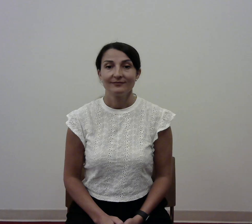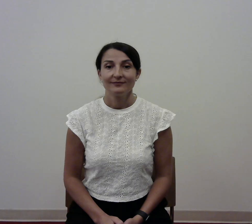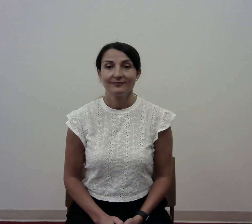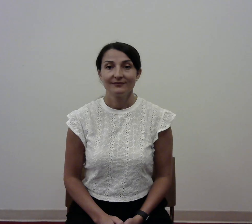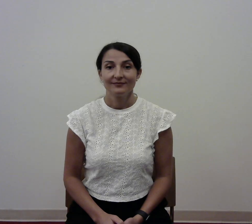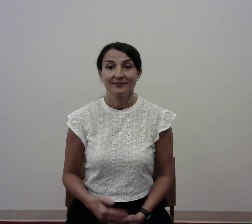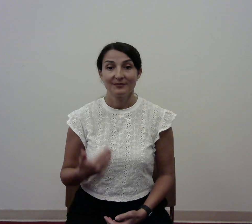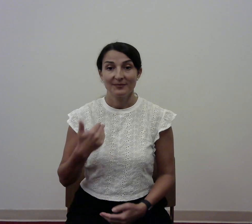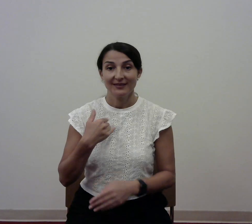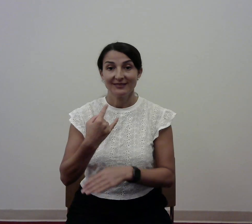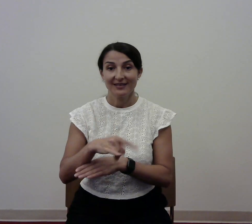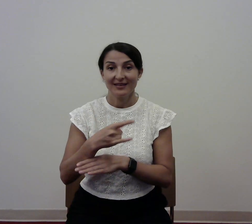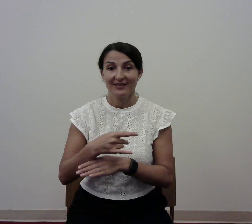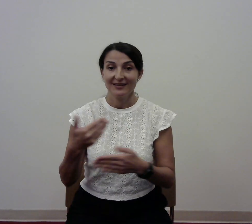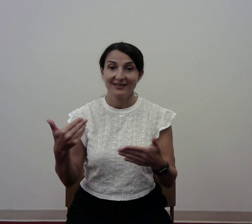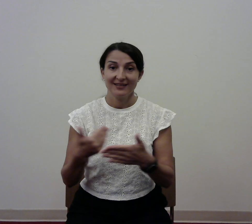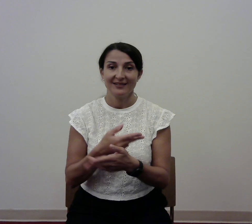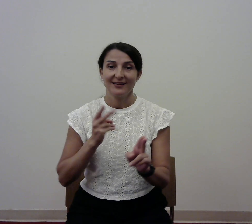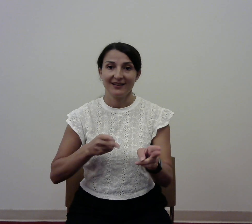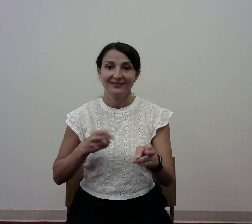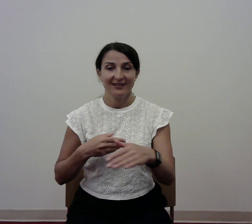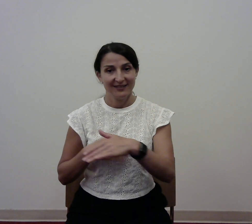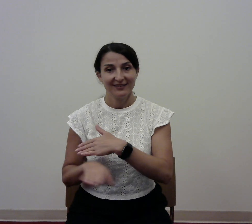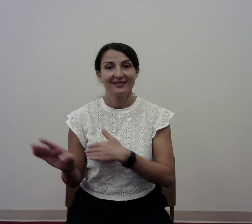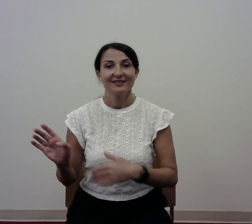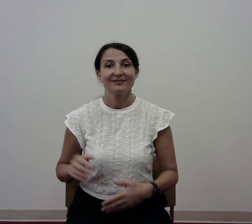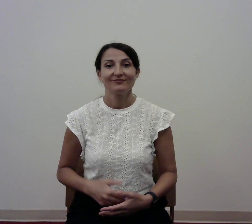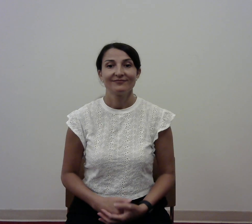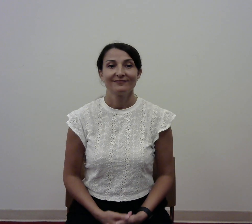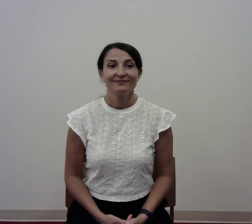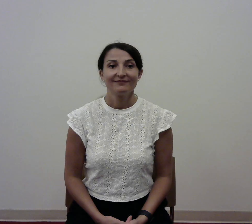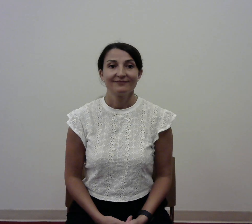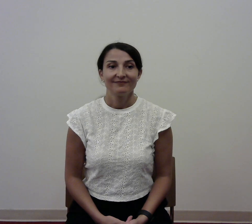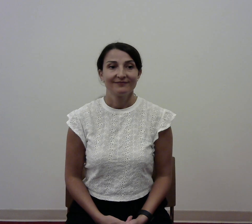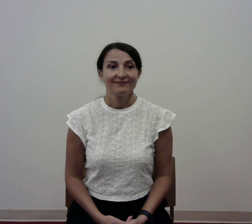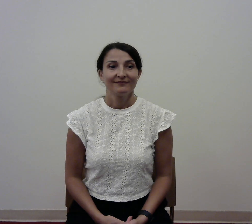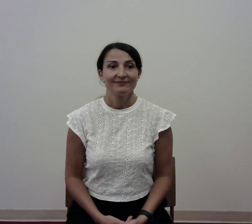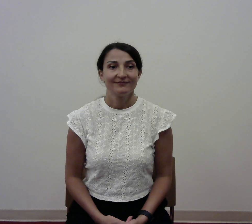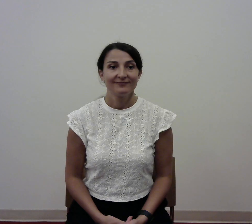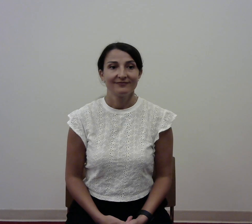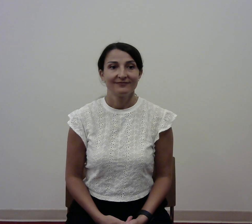Mən Gəncəyə yeni qatarla gedirəm